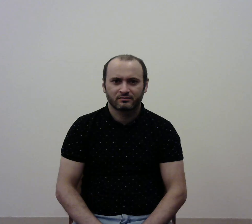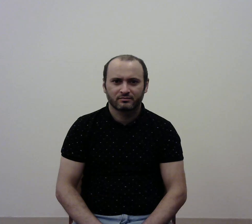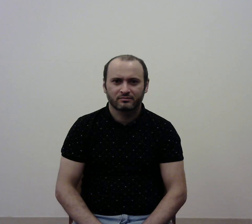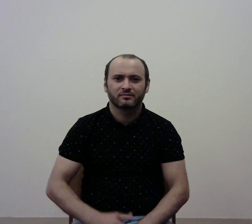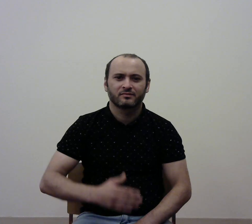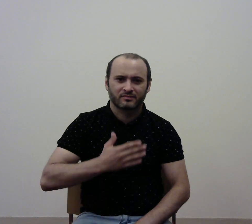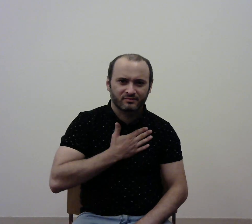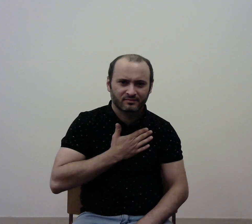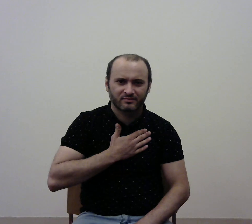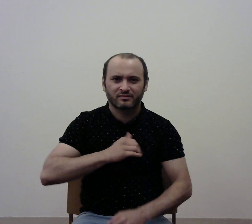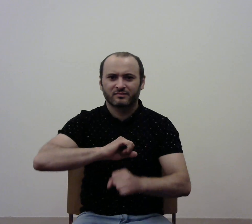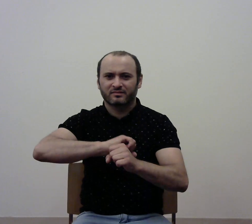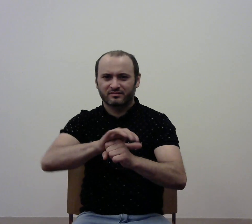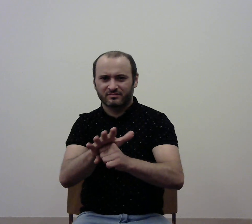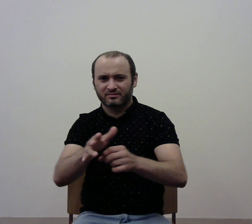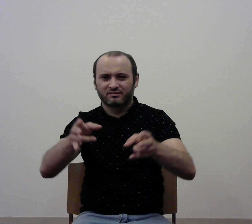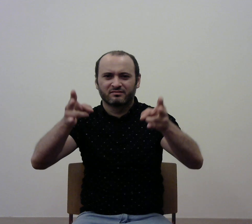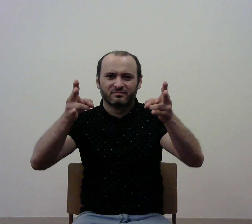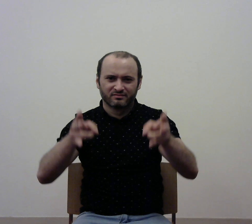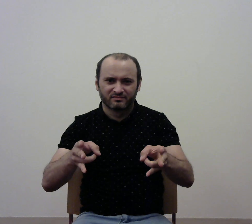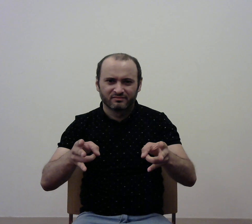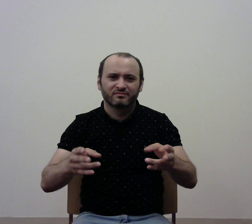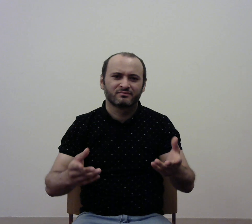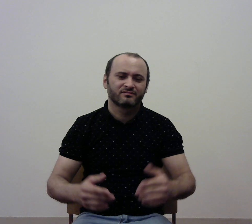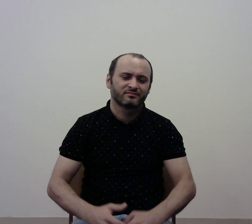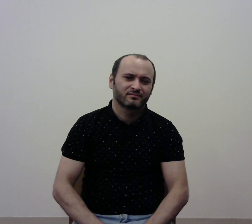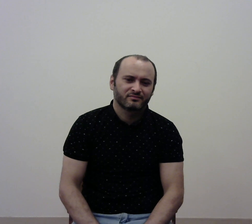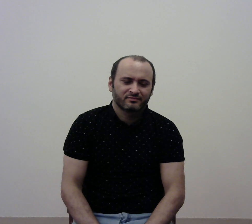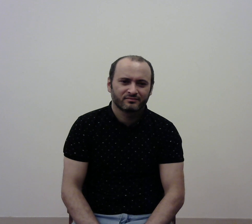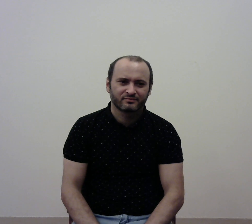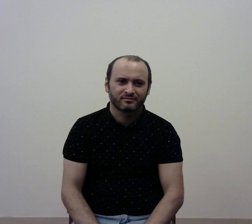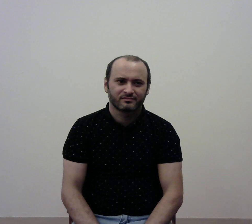Mən Covid-ə tutulmuşam